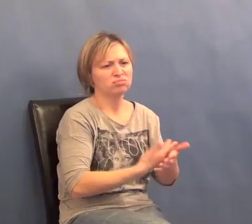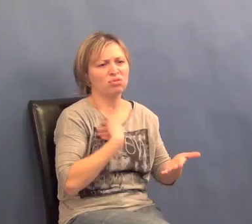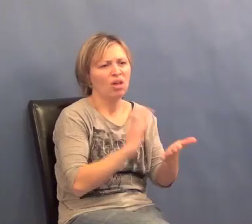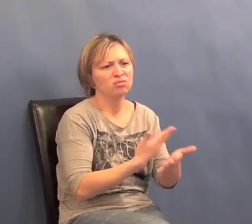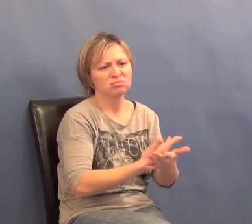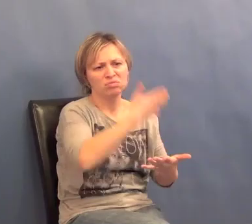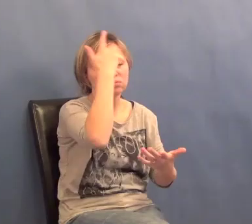Dlaczego tak się dzieje? Nie wiem.